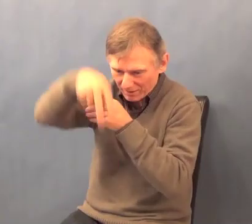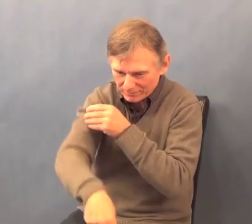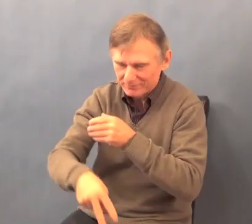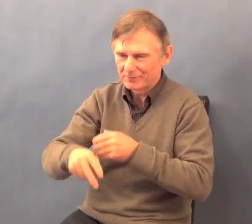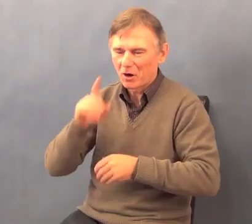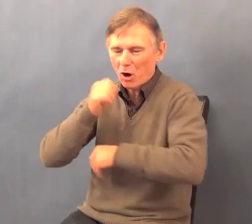Chłopak oparty o okno patrzył na niego.